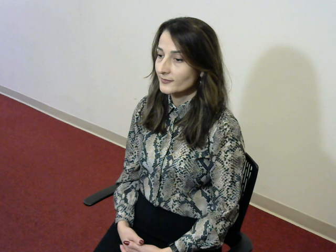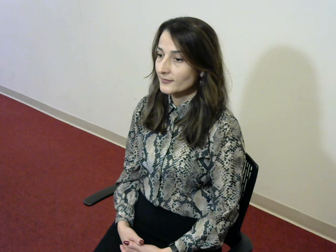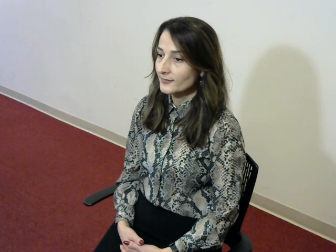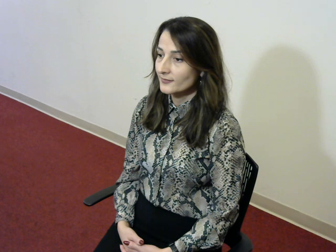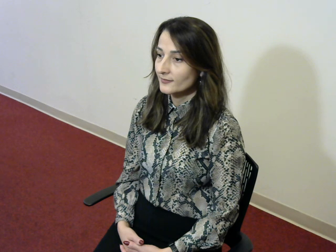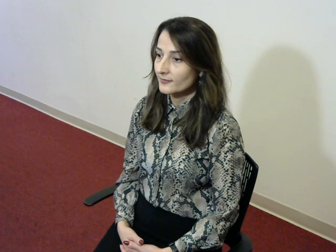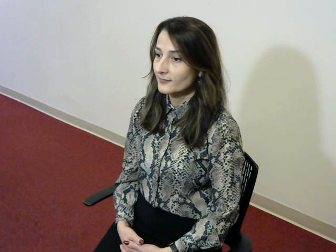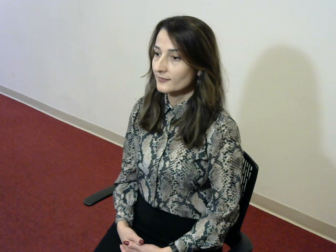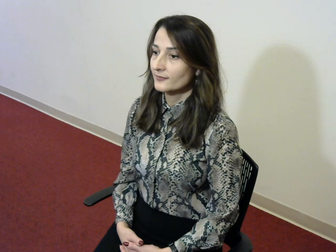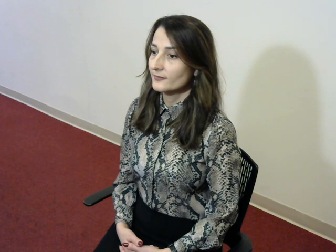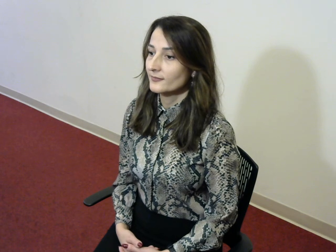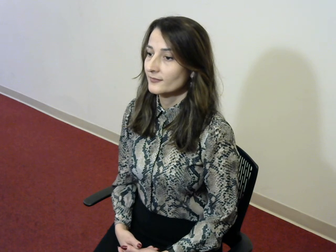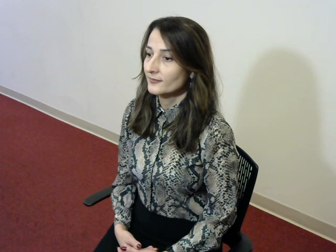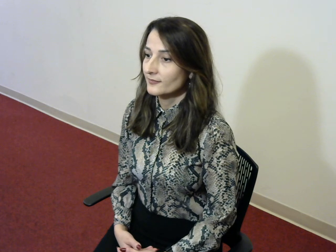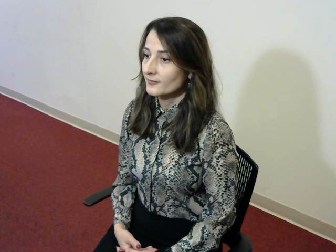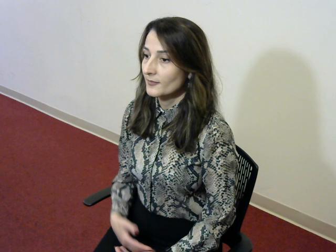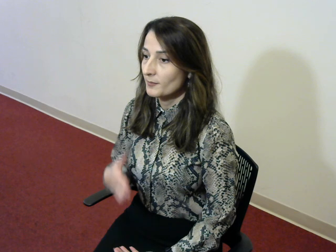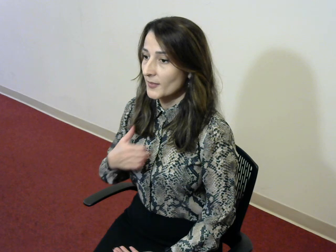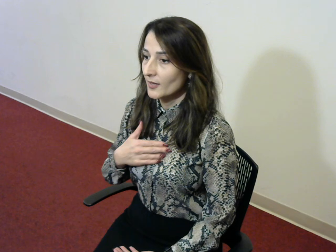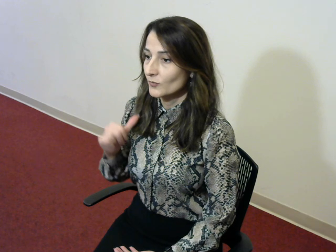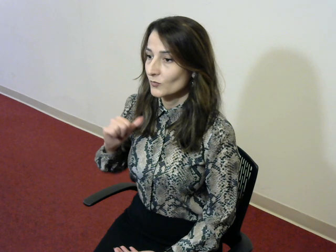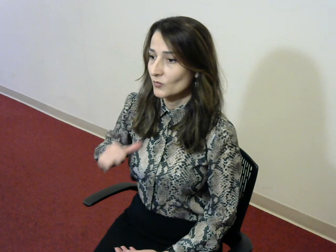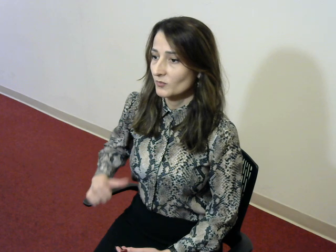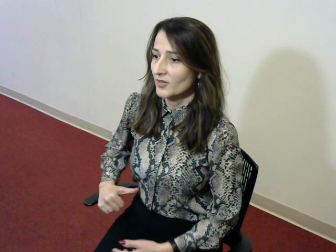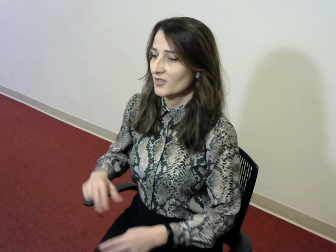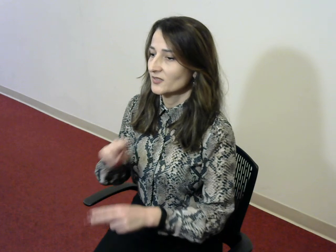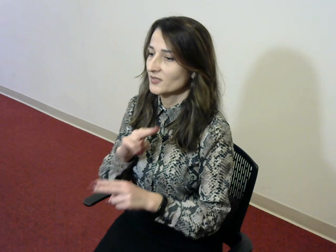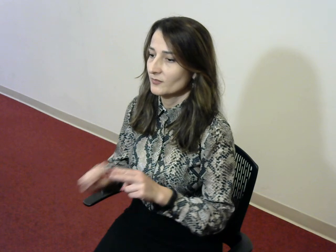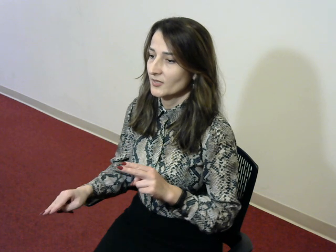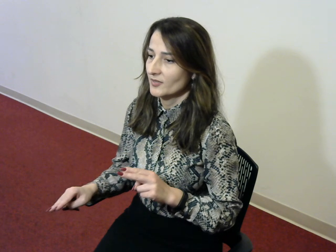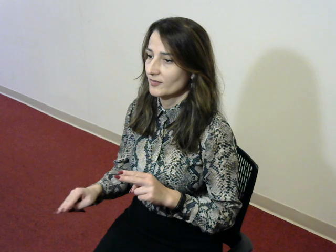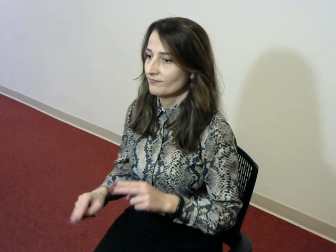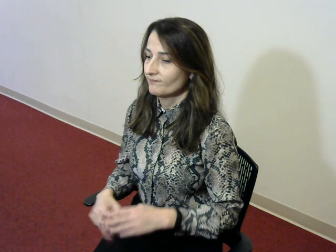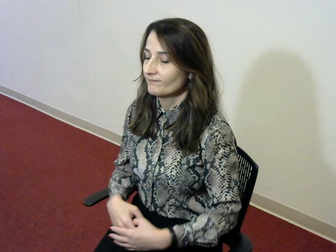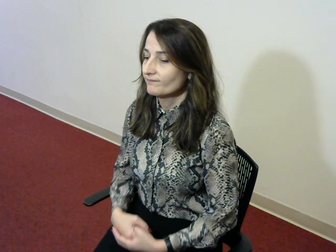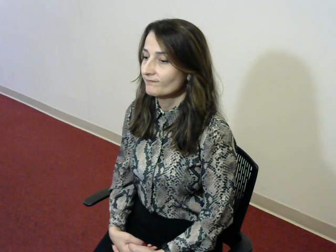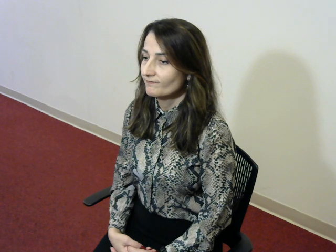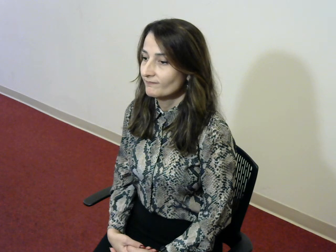Mən çantamı itirmişəm